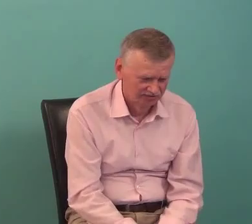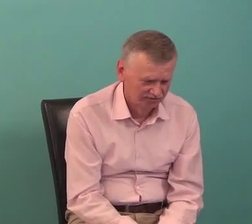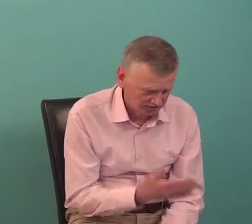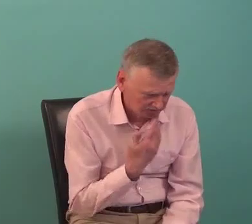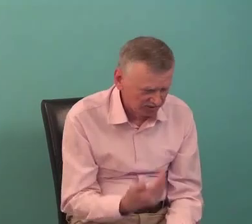Klubu nie ma.